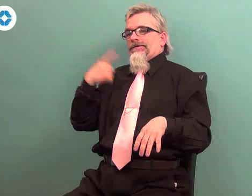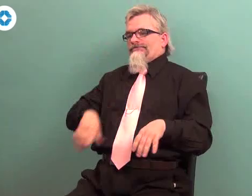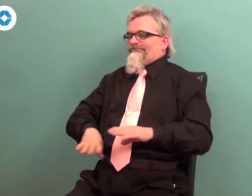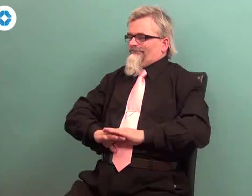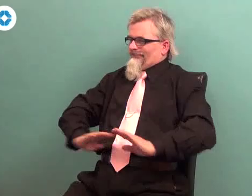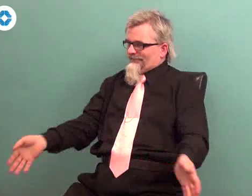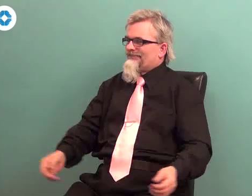Koniec.